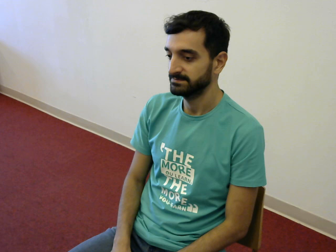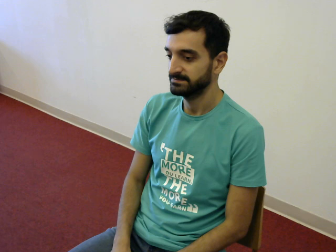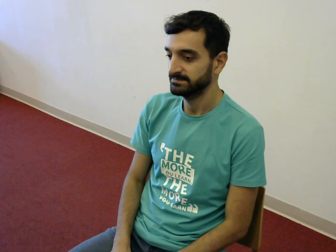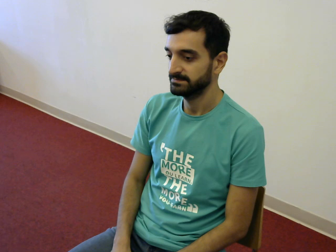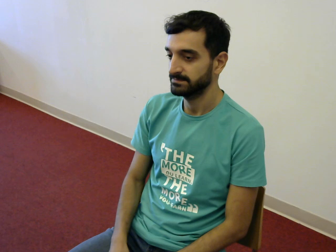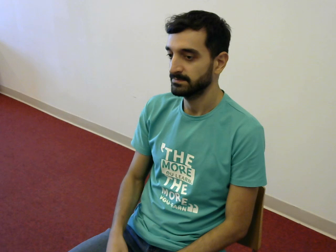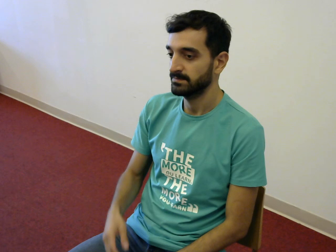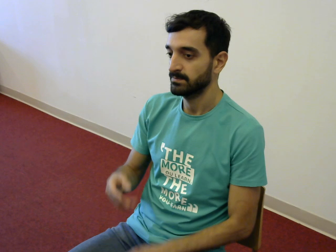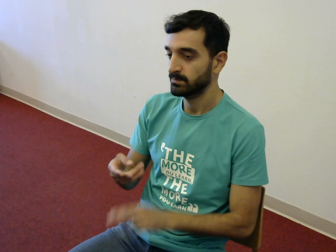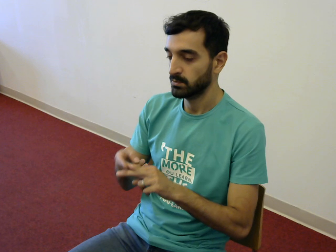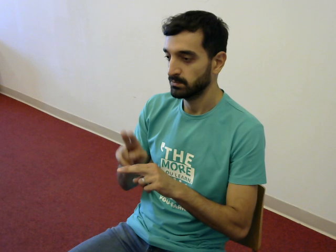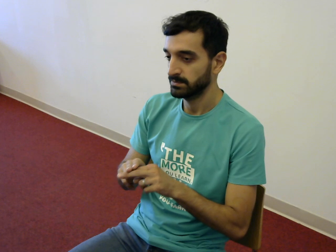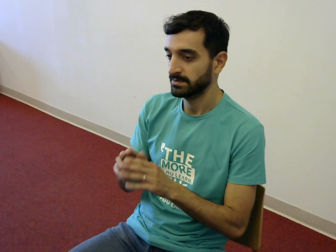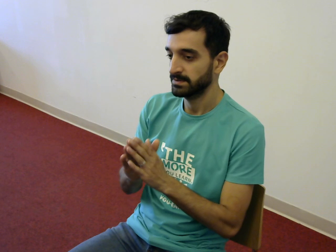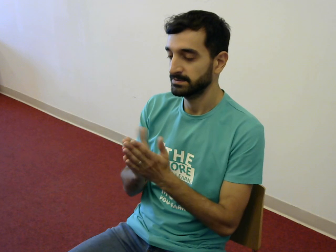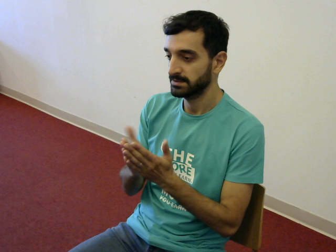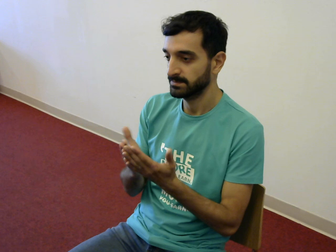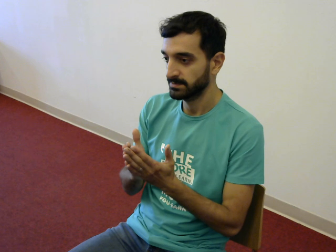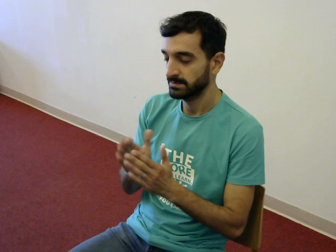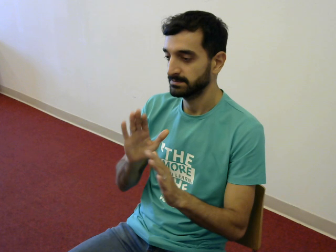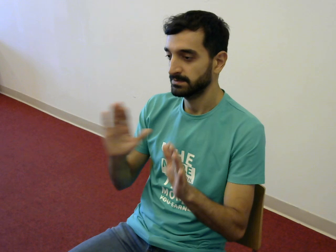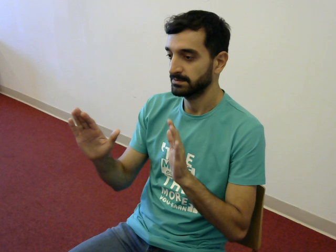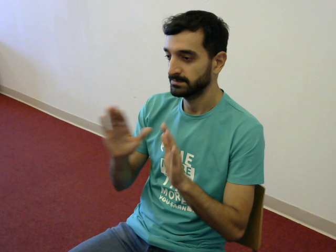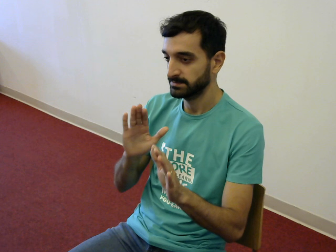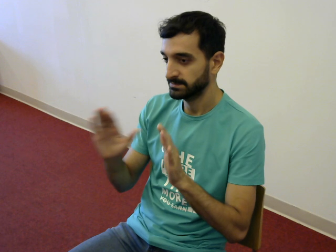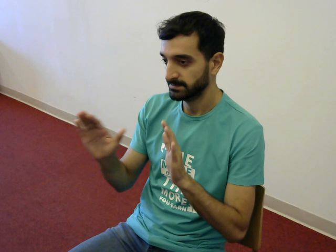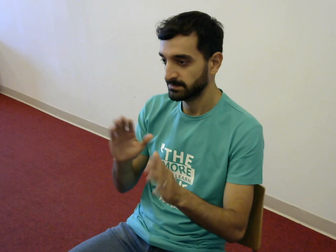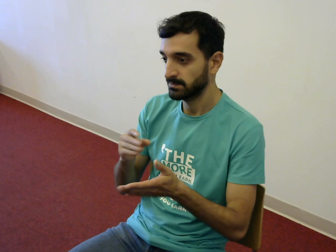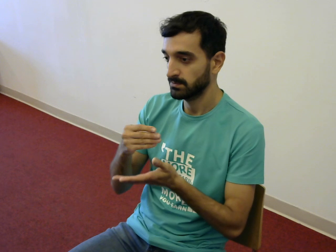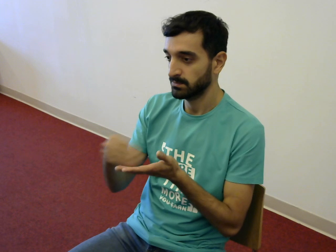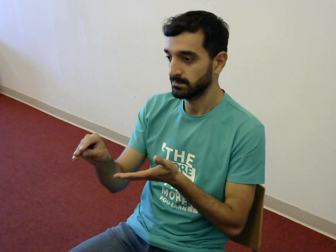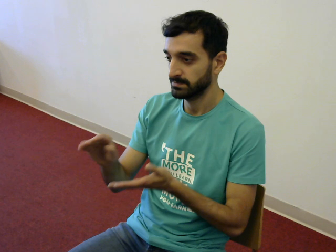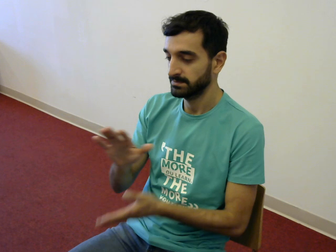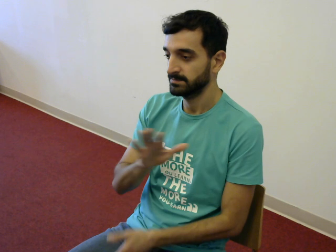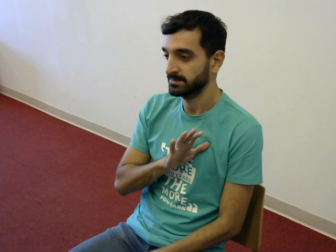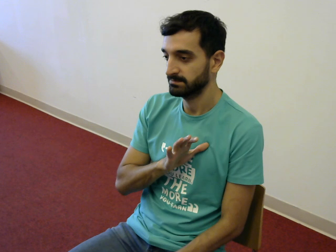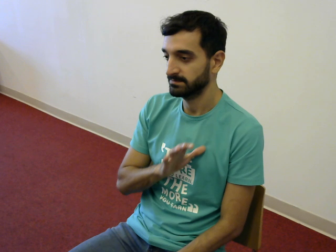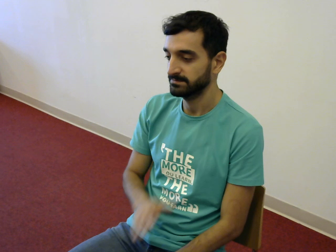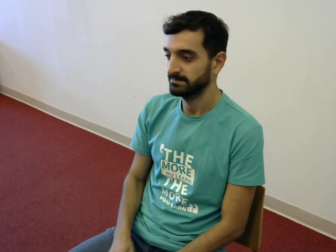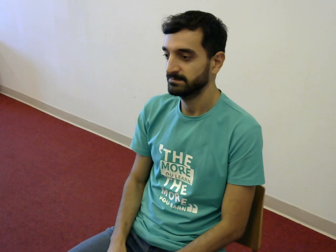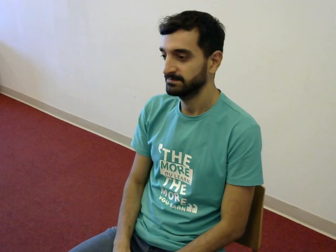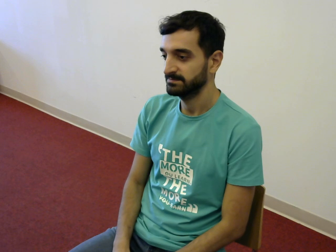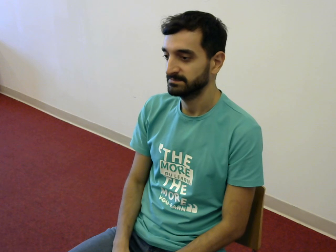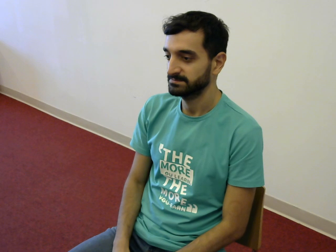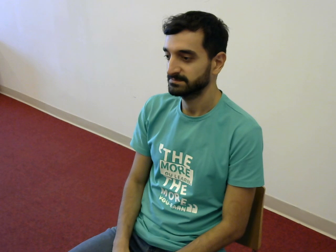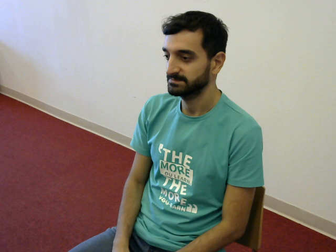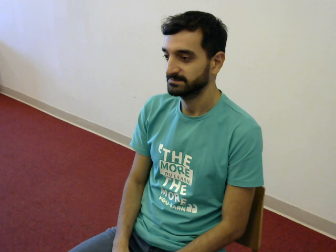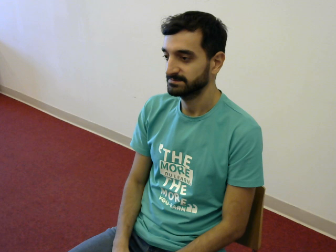Bu kitabları sərgidən almışam